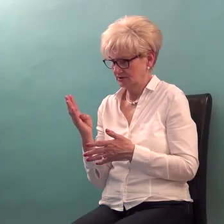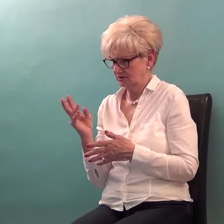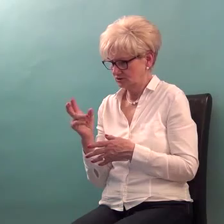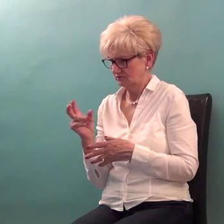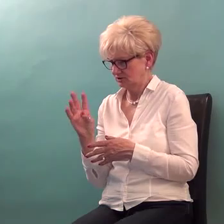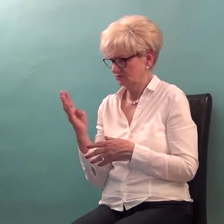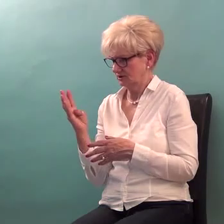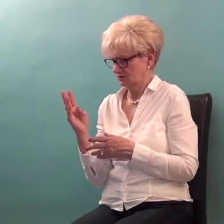W czwartek, czwartego.